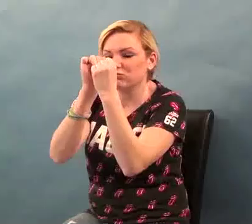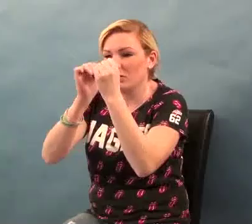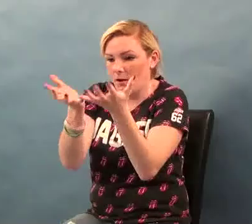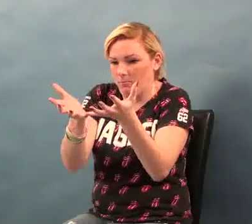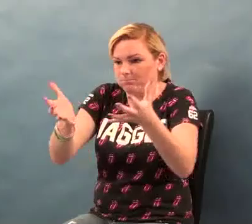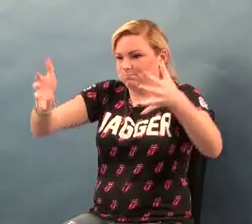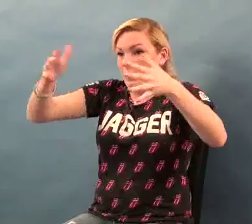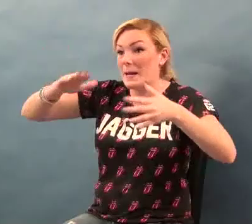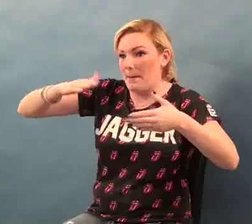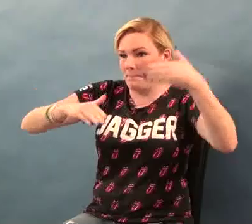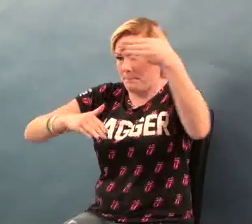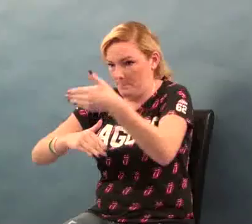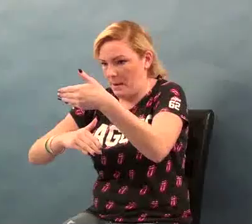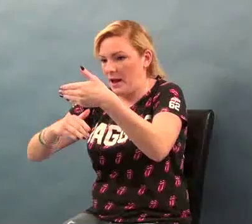Ryba w akwarium zbliżyła się do kota.